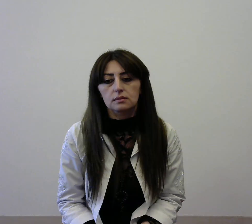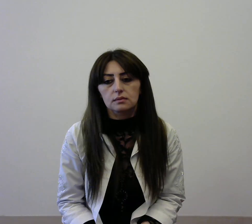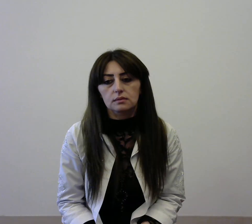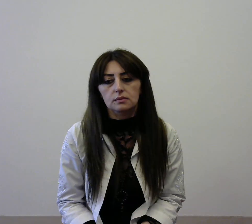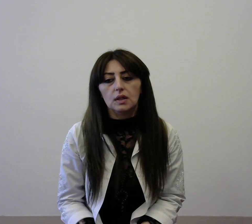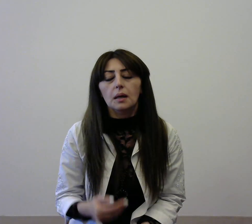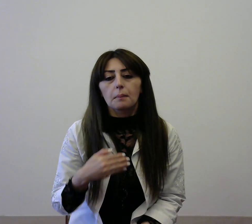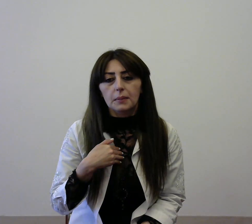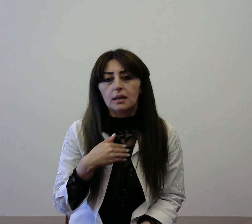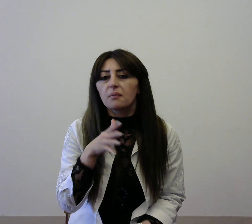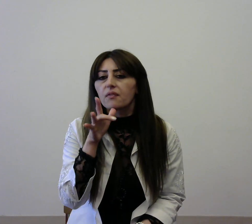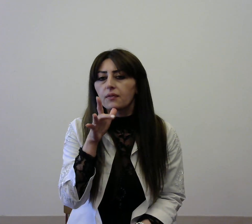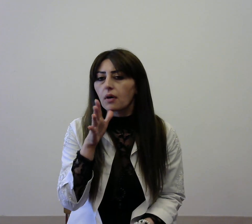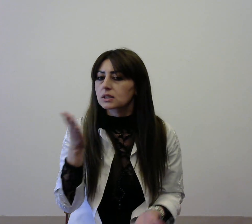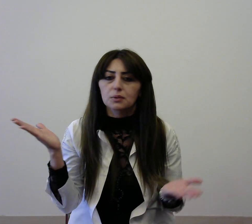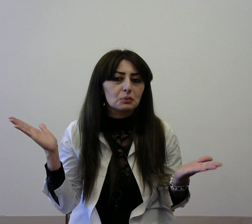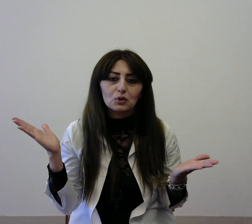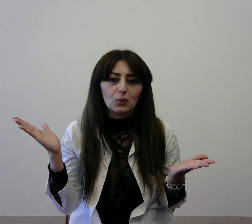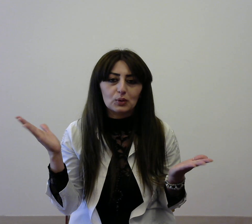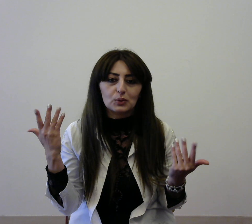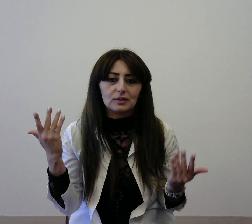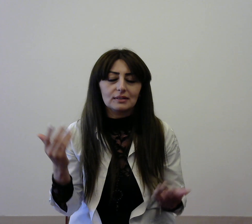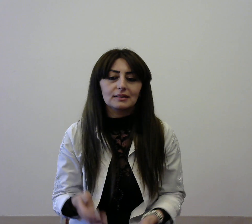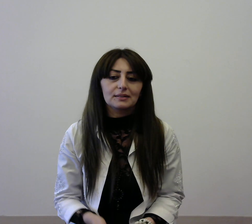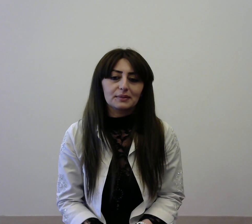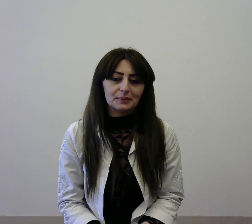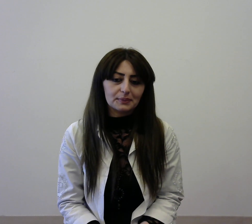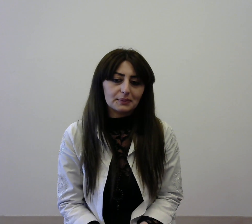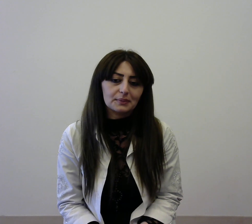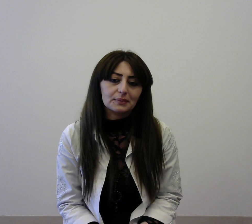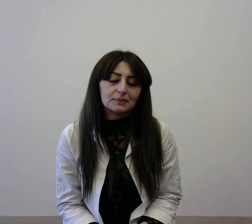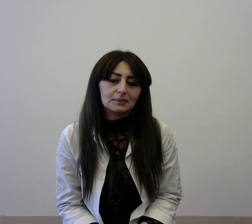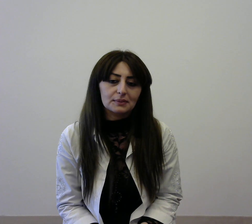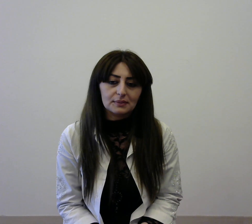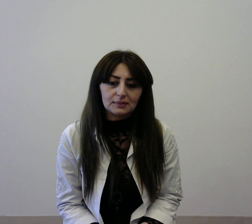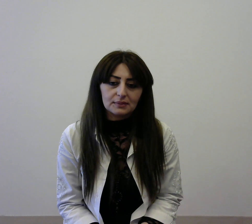Mənim vaxtım yoxdur